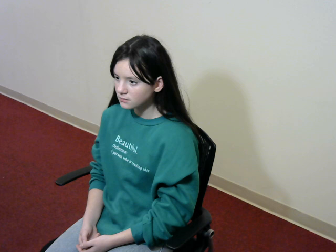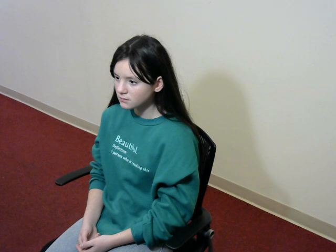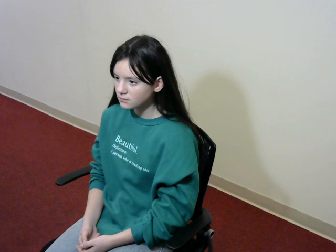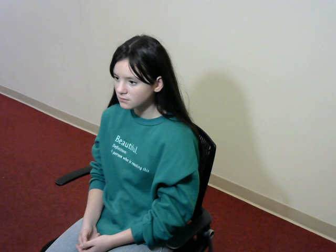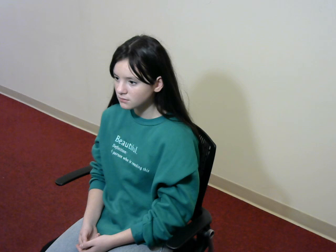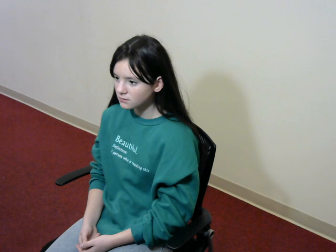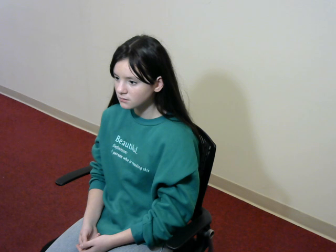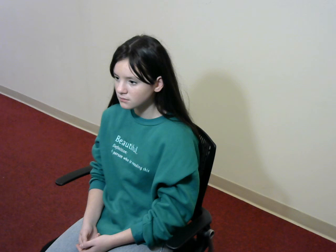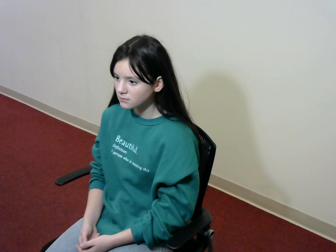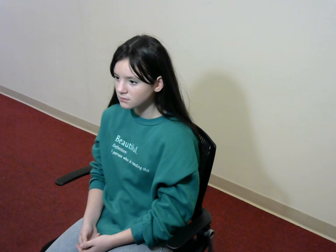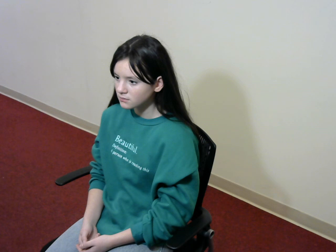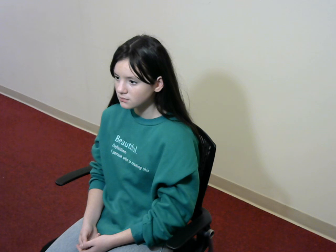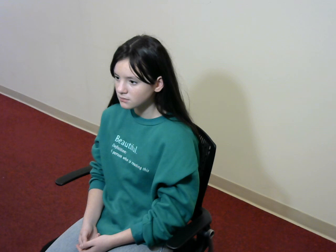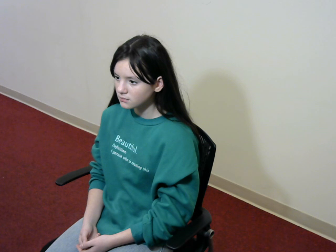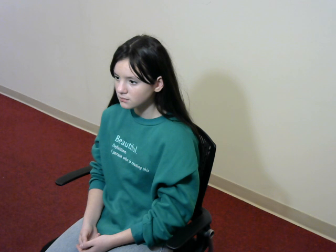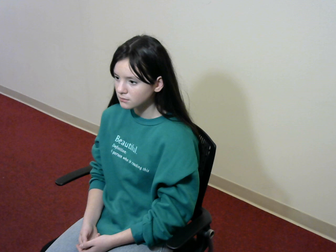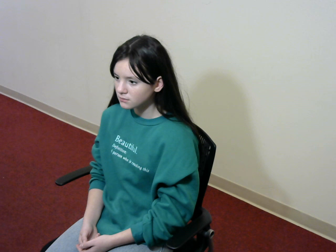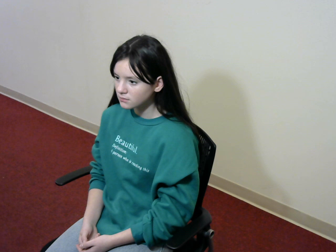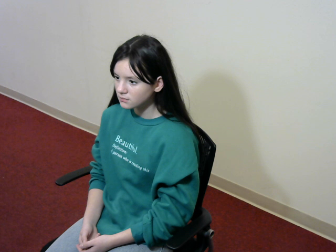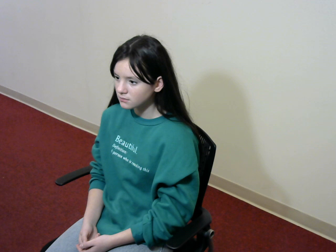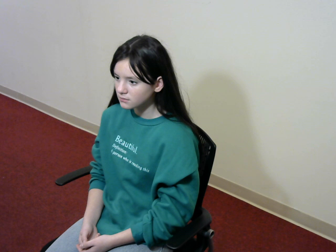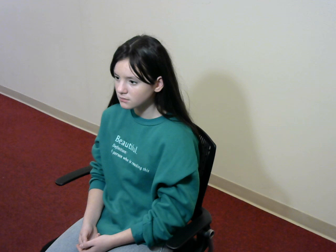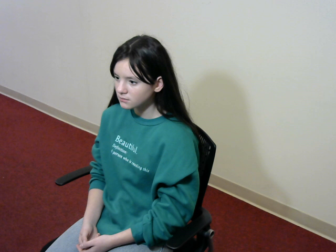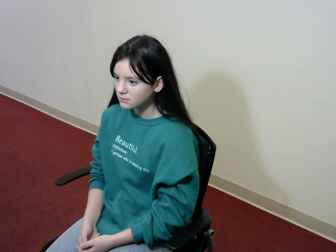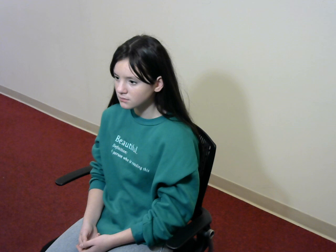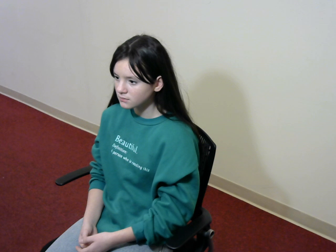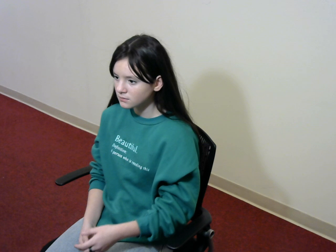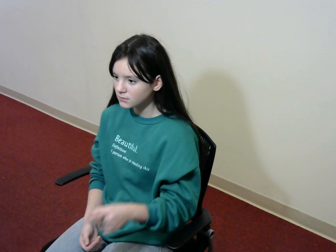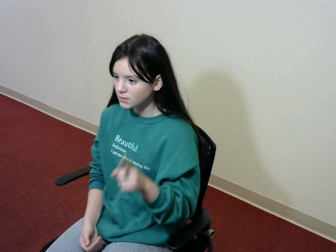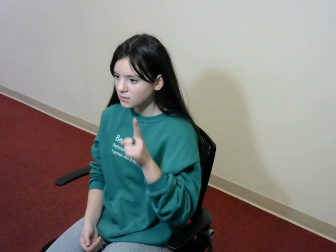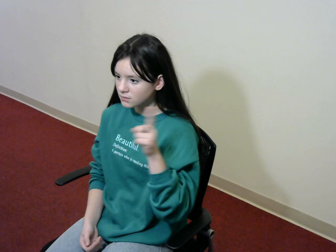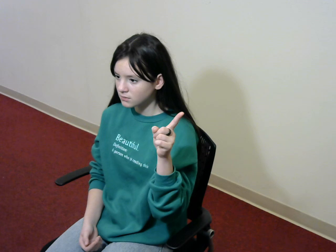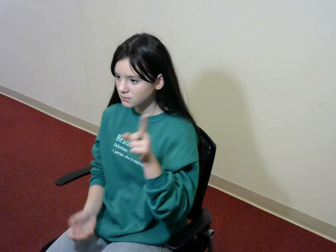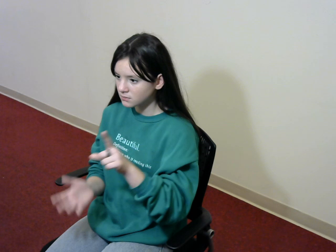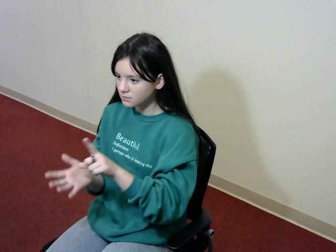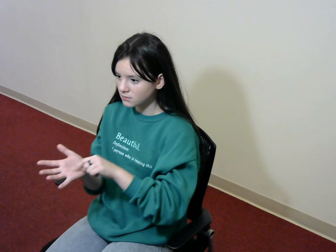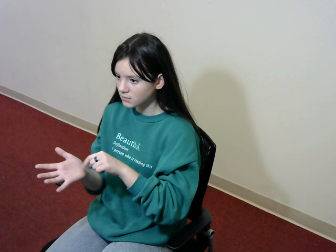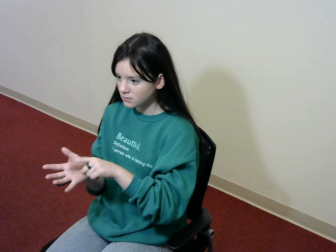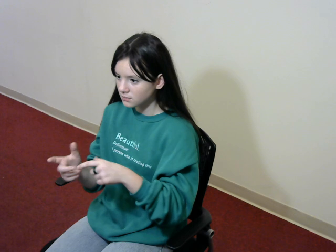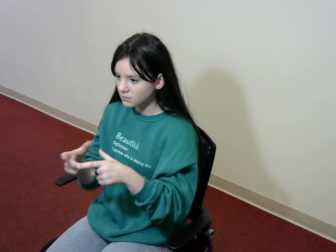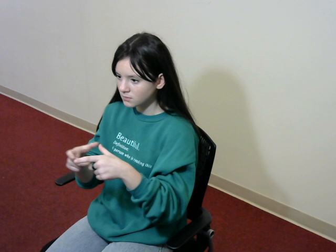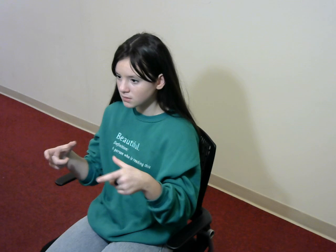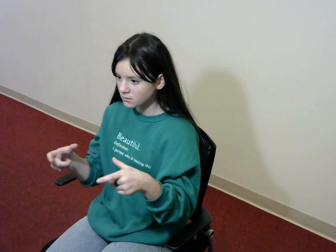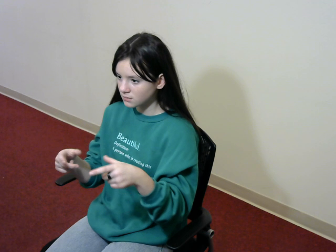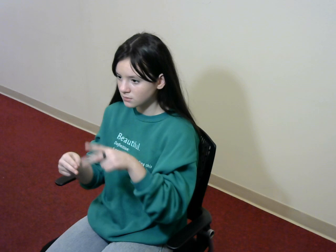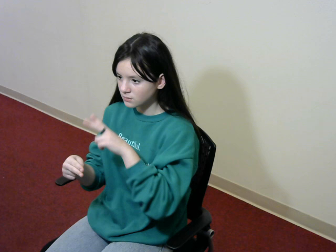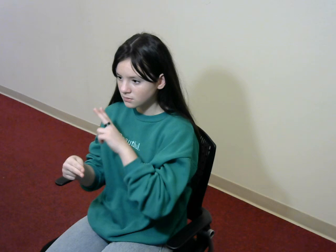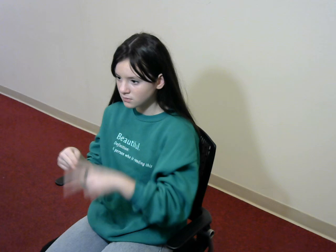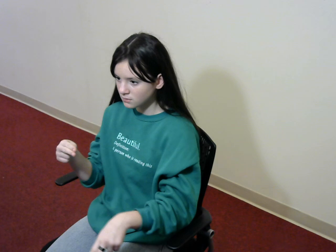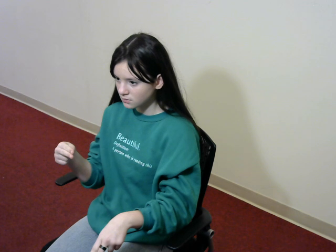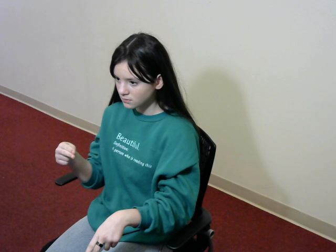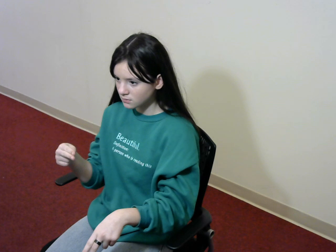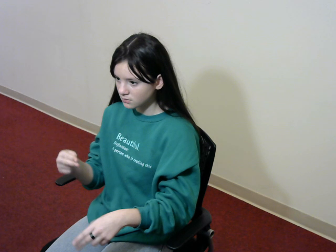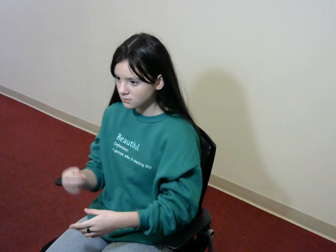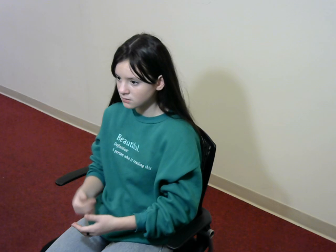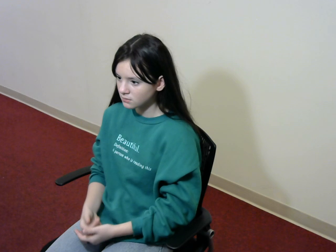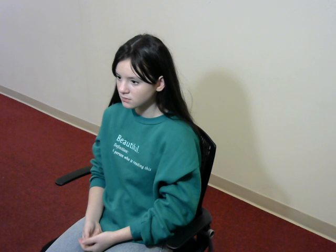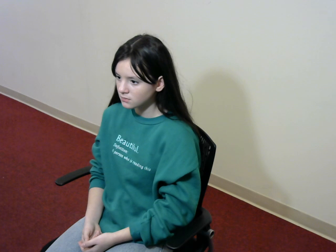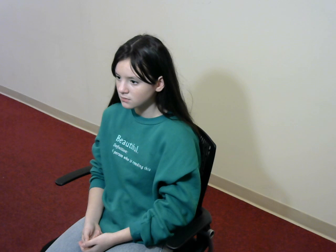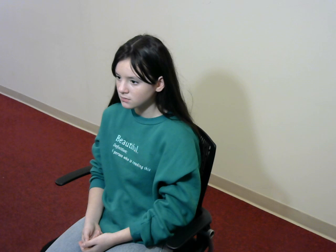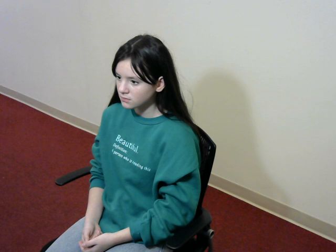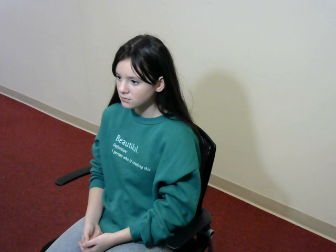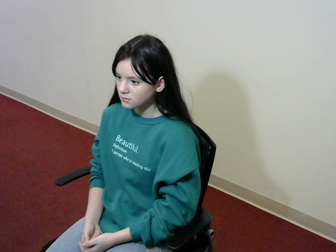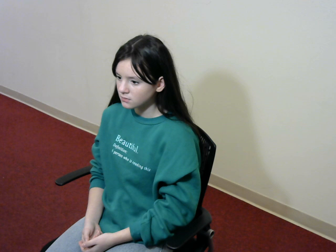O pensiya kartını itirib